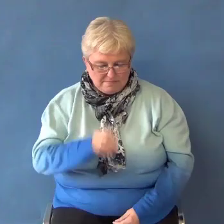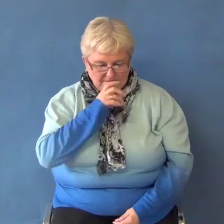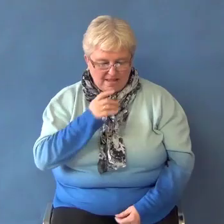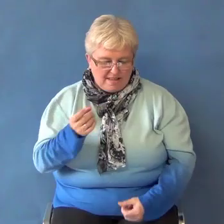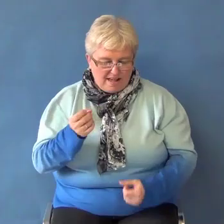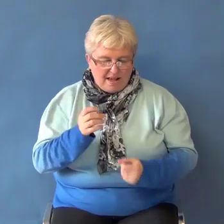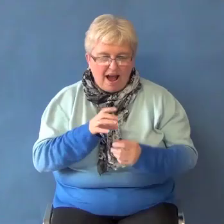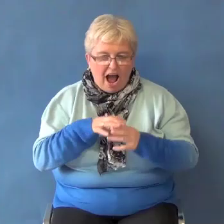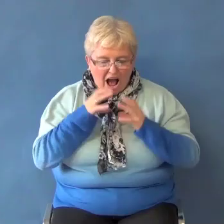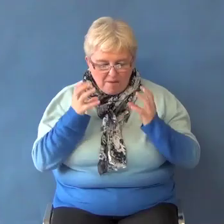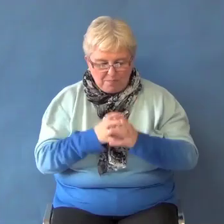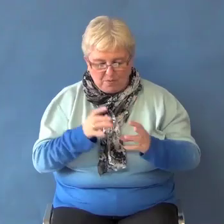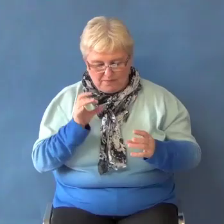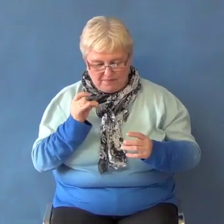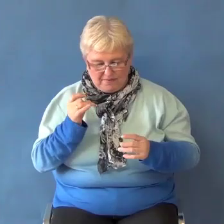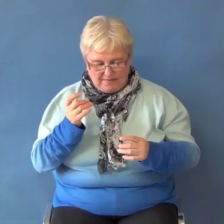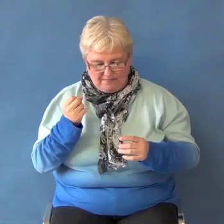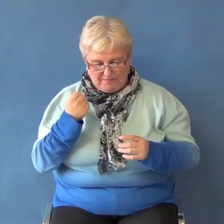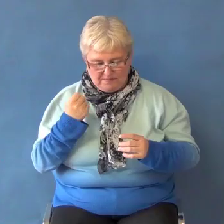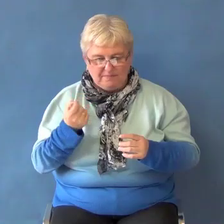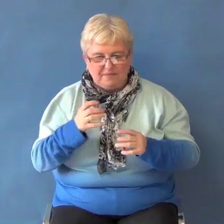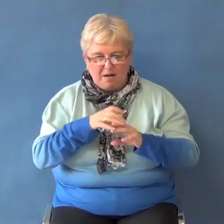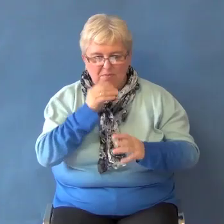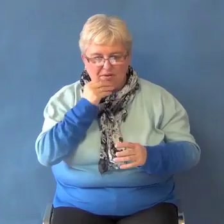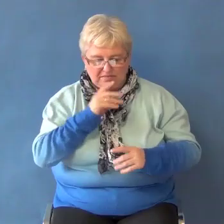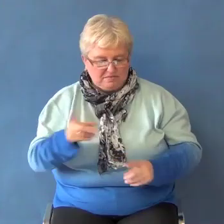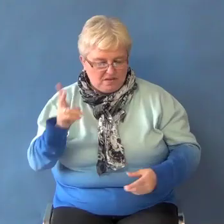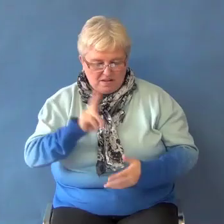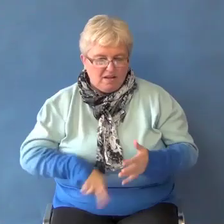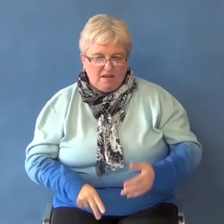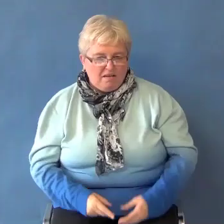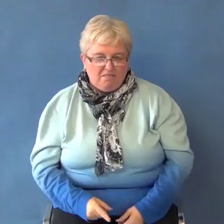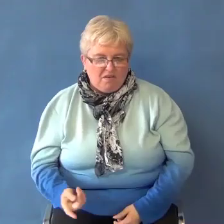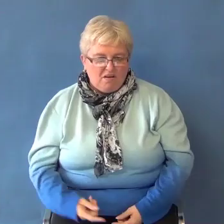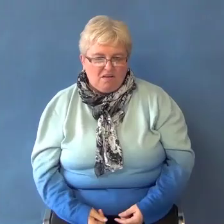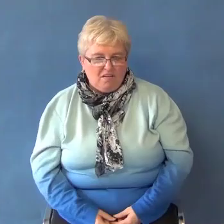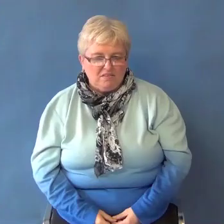Hamburger... nie wolno jeść hamburgerów, jest zakaz.